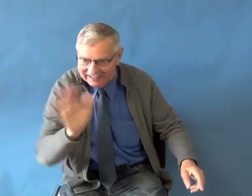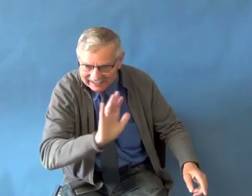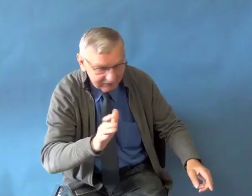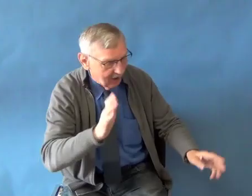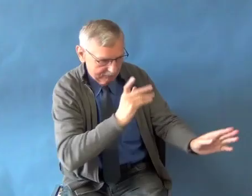Minęli się.